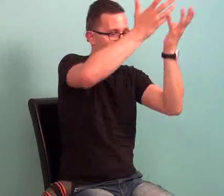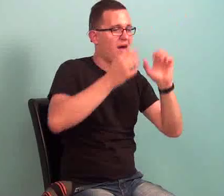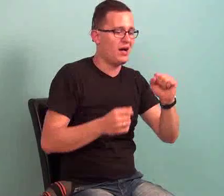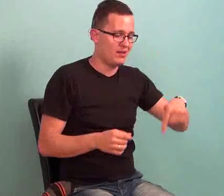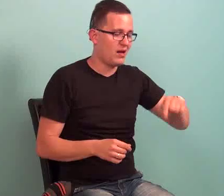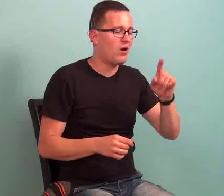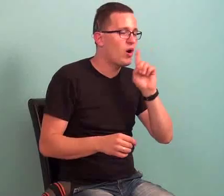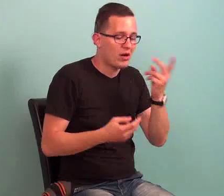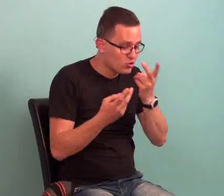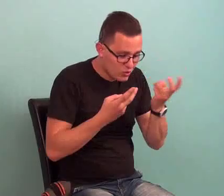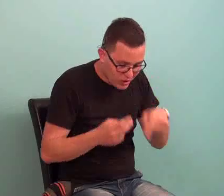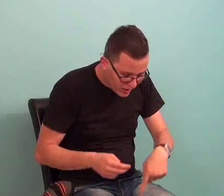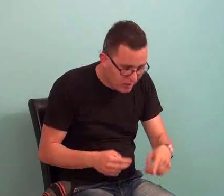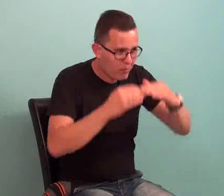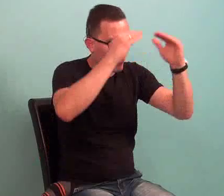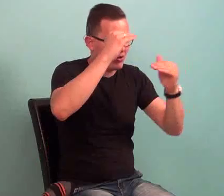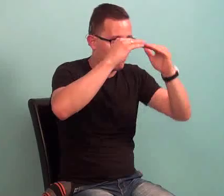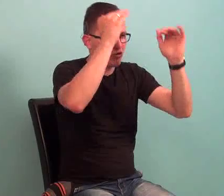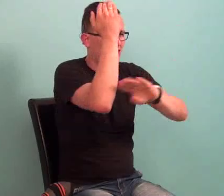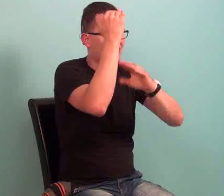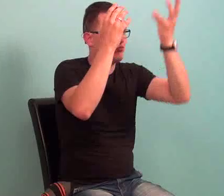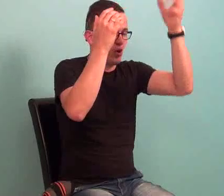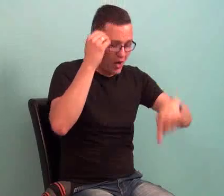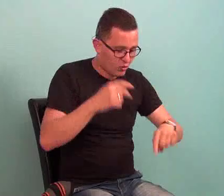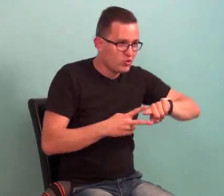A na dole chłopiec szuka, pod drzewem, na którym wisi ul, w dziurze...